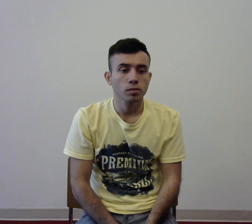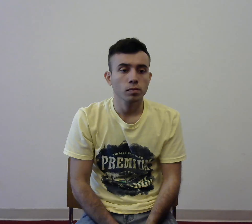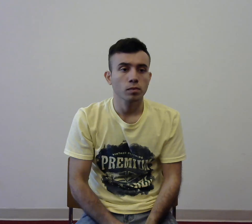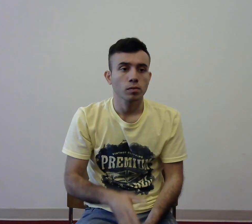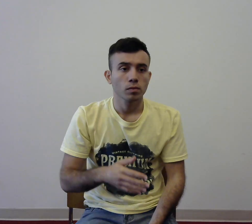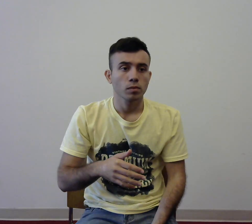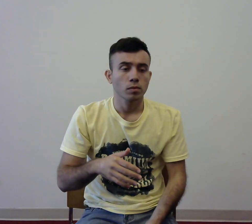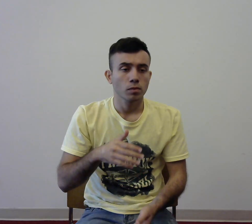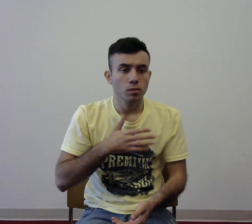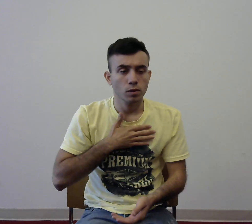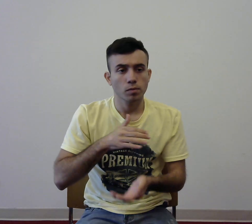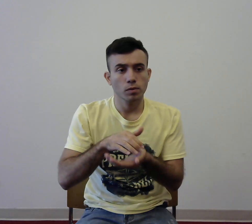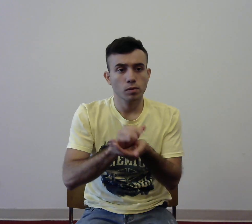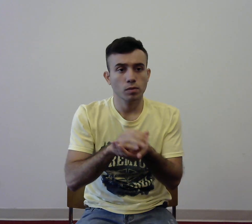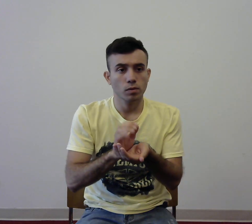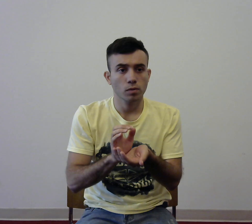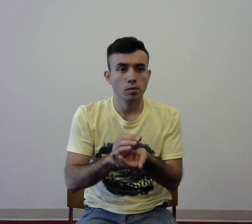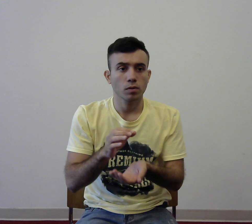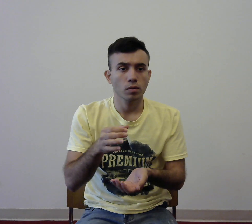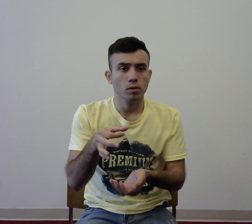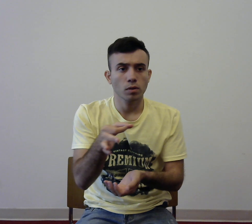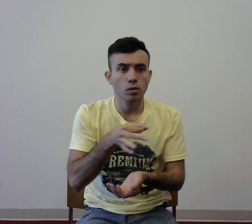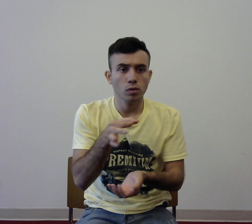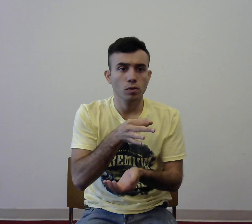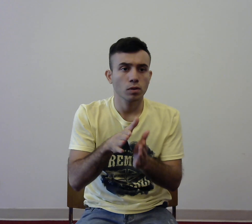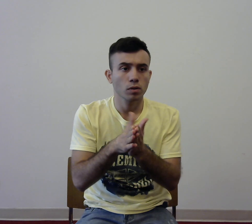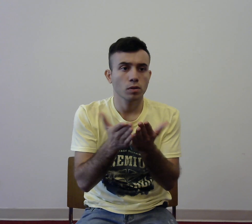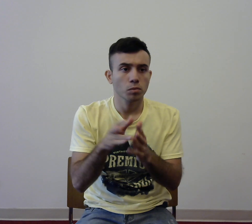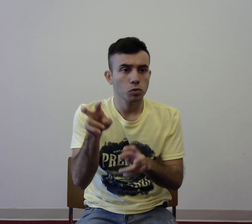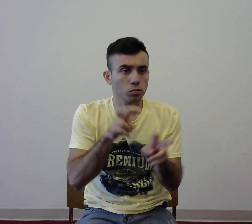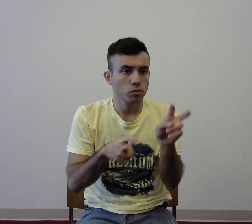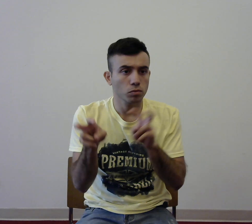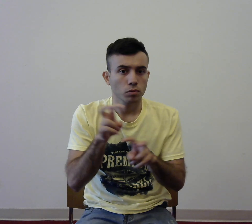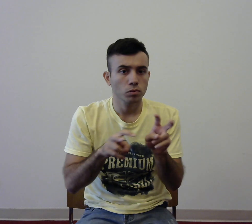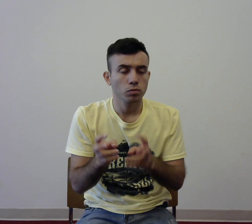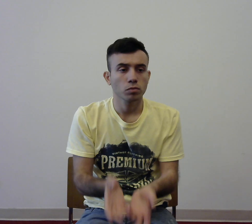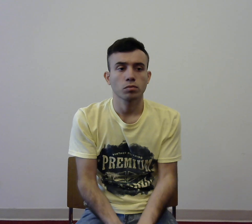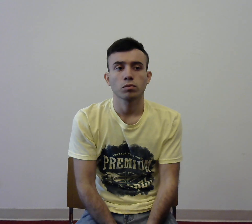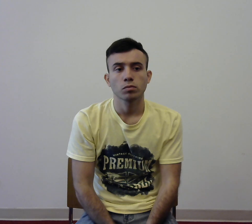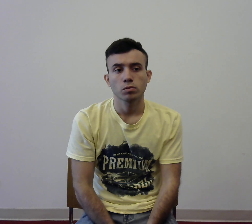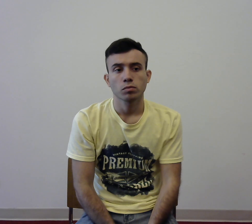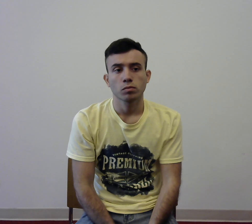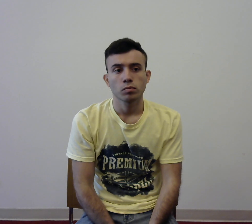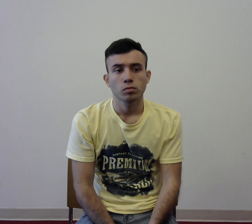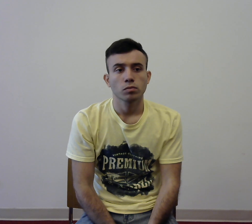Mən "Dəfinələr Adası" kitabını axtarıram